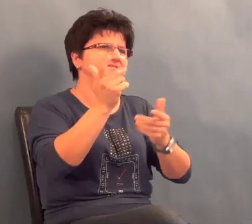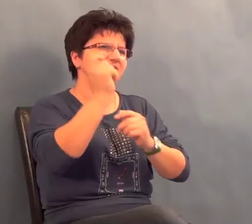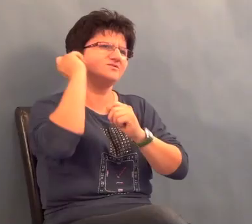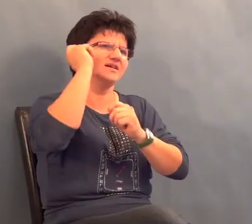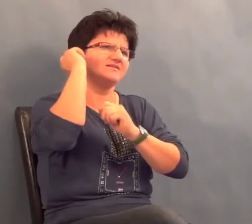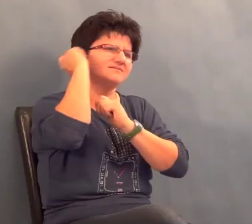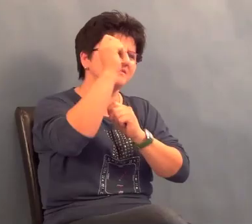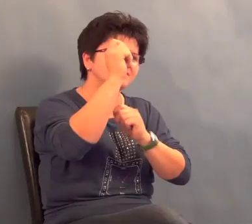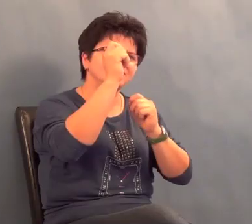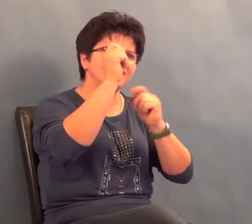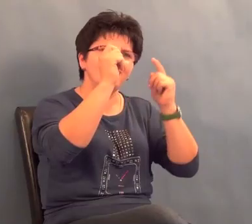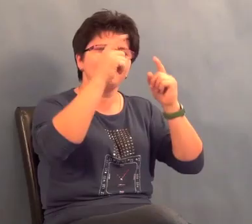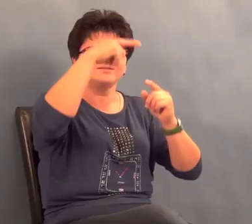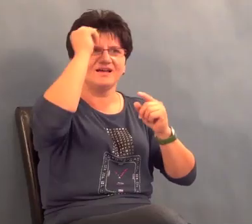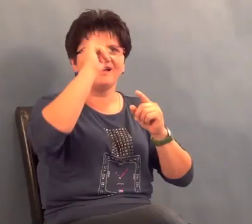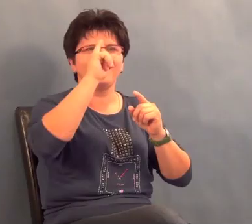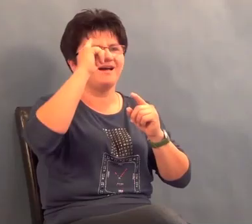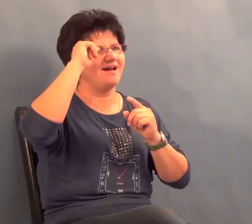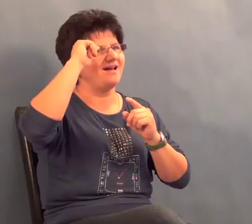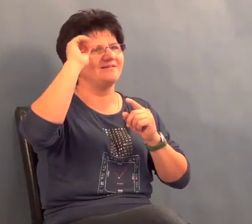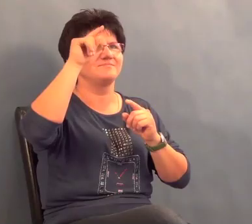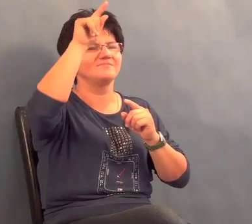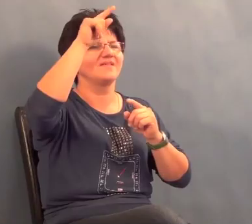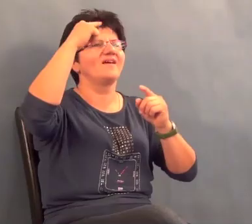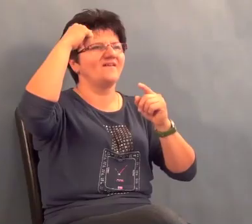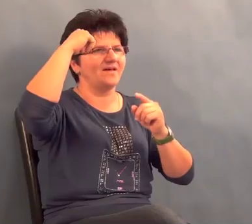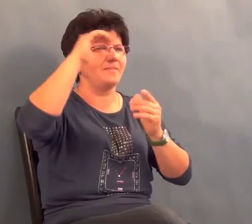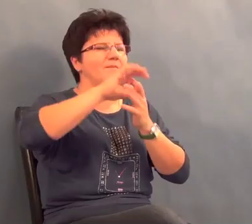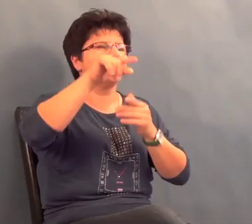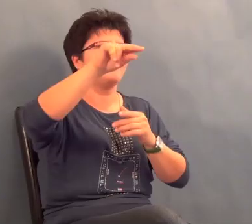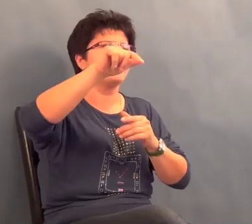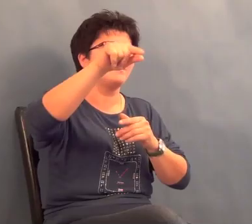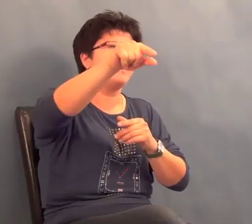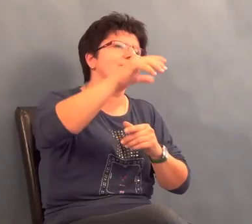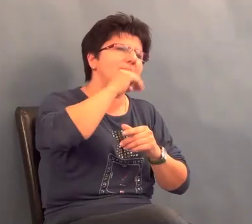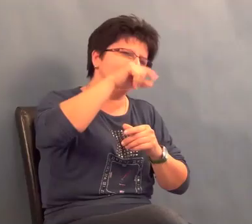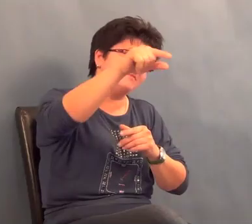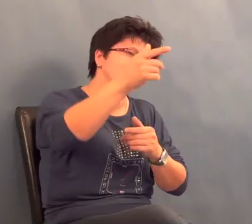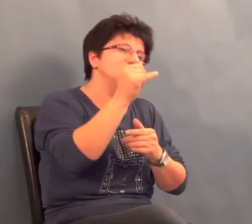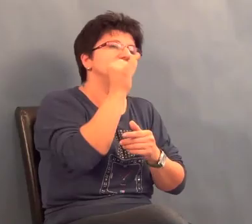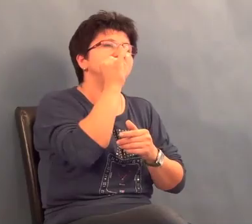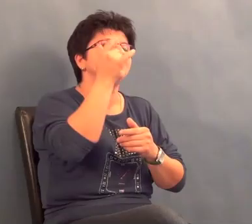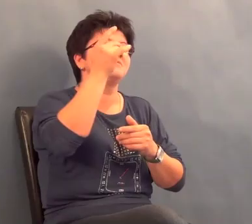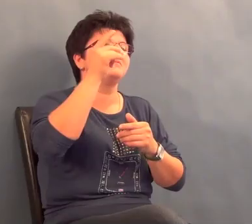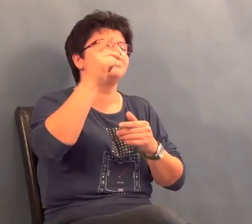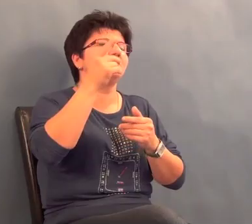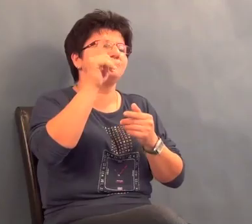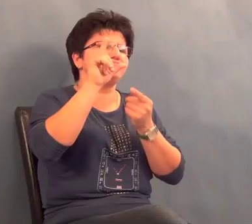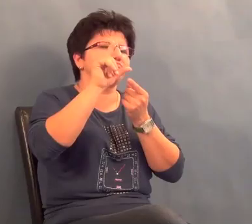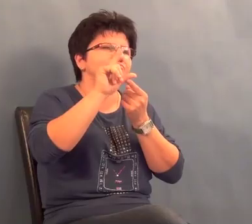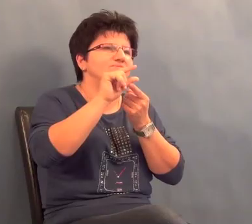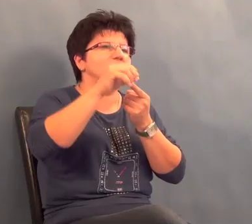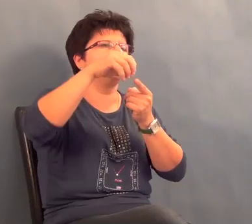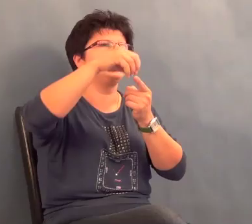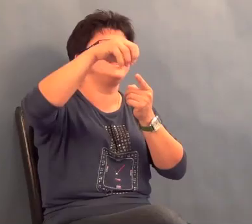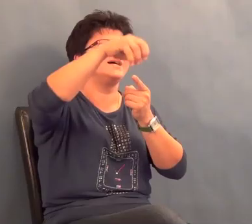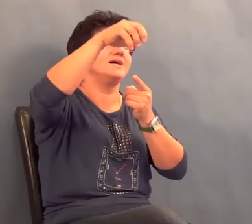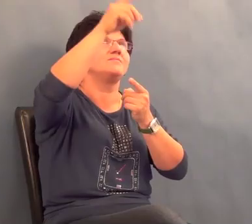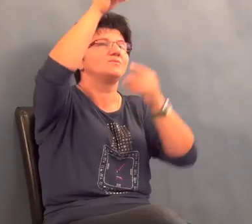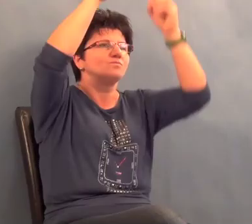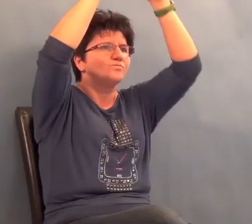Zamachuje się toporkiem, ale w tej samej chwili pomyślał, że w środku na pewno jakiś pan palił papierosa i właśnie od tego papierosa czujnik wyczuł dym i uruchomił zraszać wody.